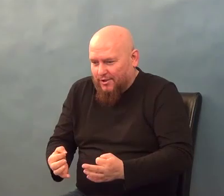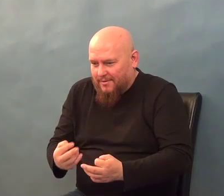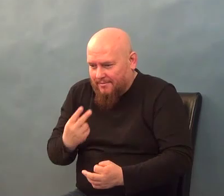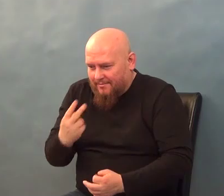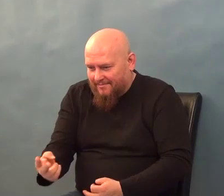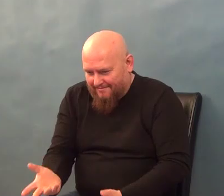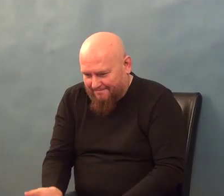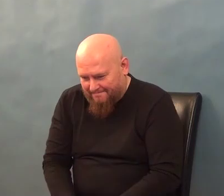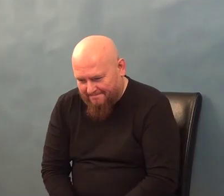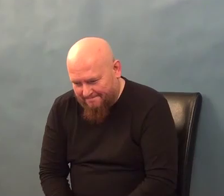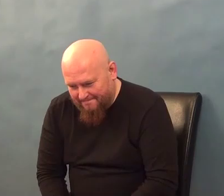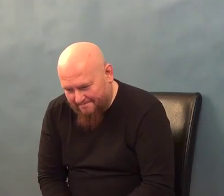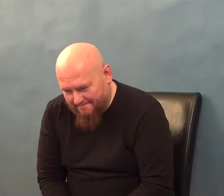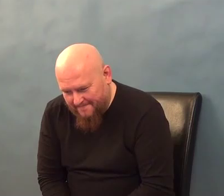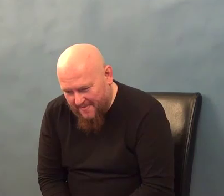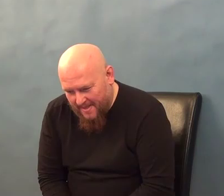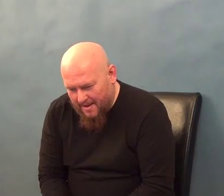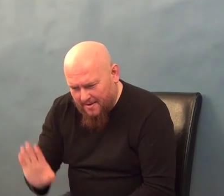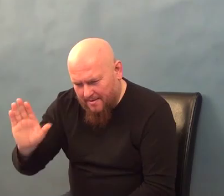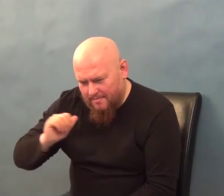Jak mogę się przygotować, dzisiaj to niemożliwe.